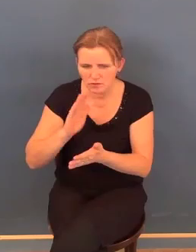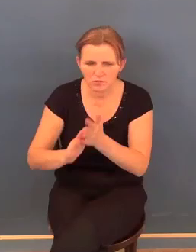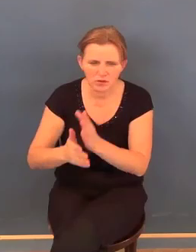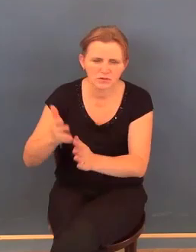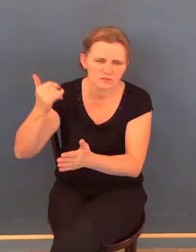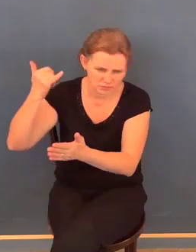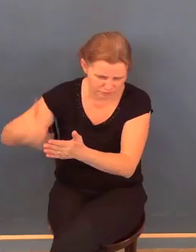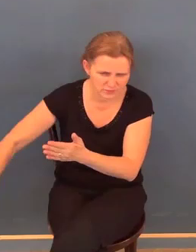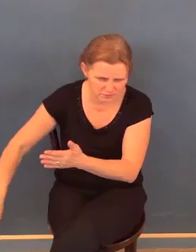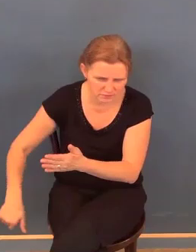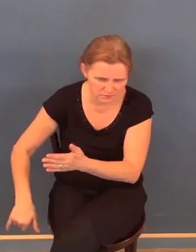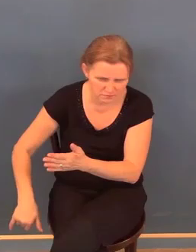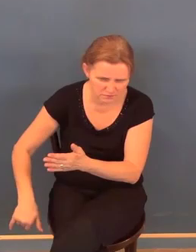Opuszczę sprzątanie.